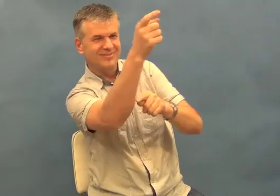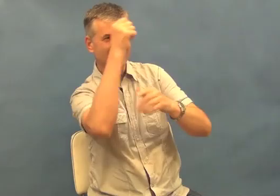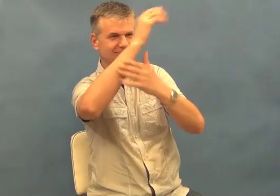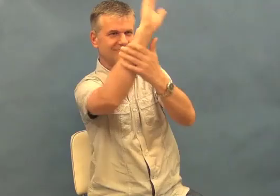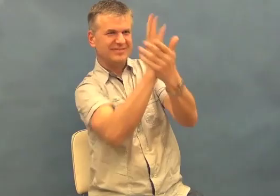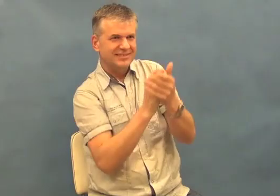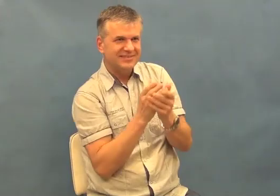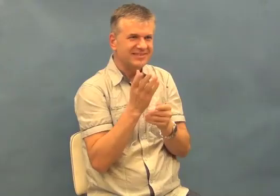Szyba się rozbija.